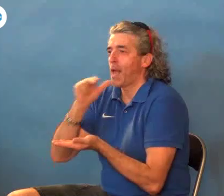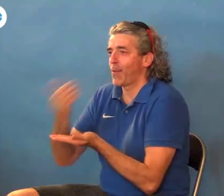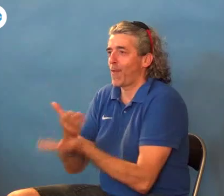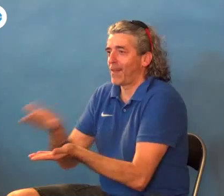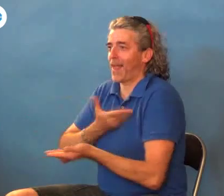Dali mi małą żabkę.